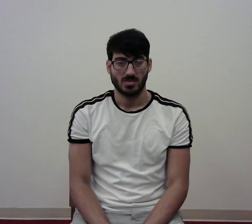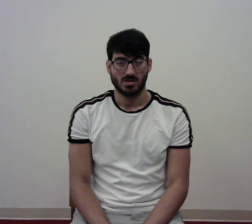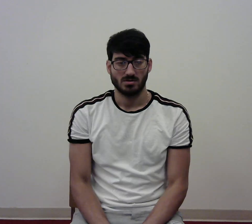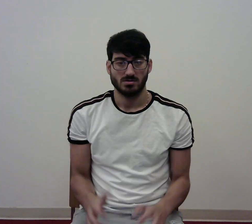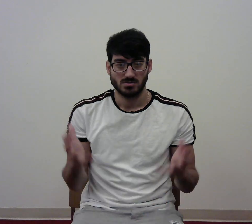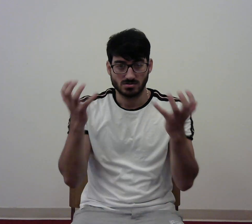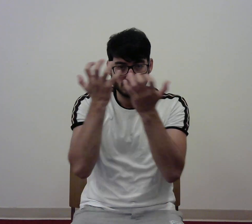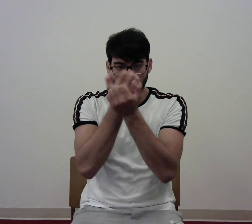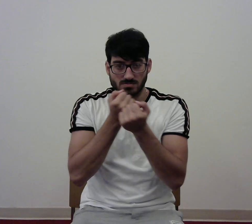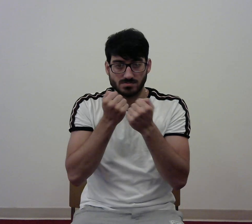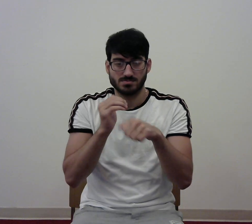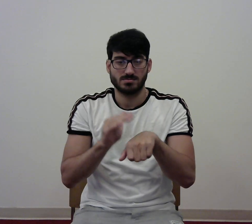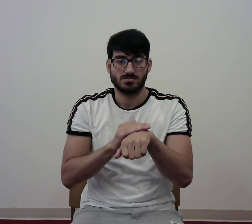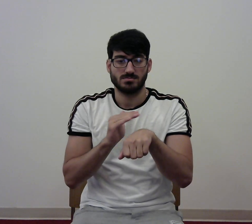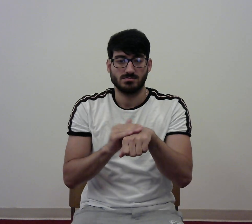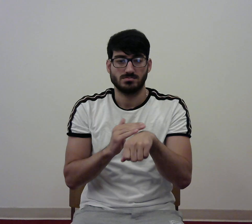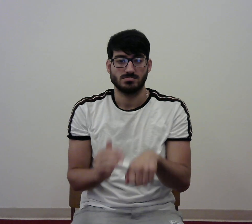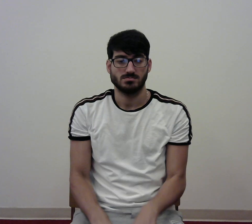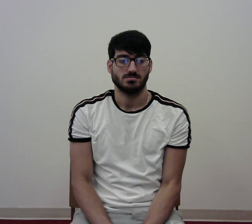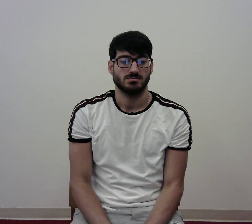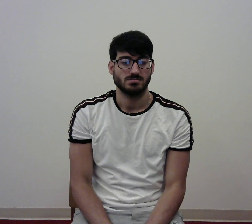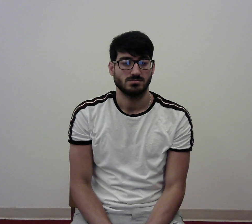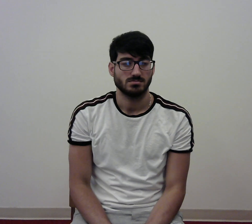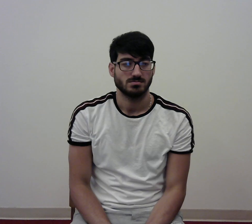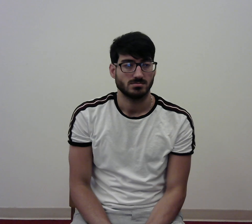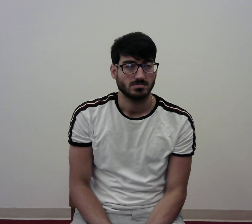Axşamınız xeyir